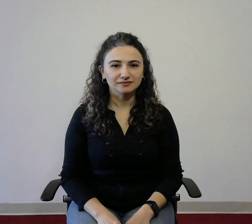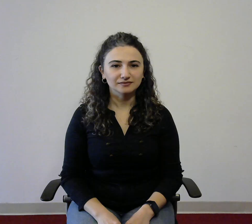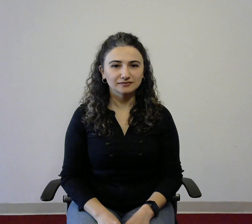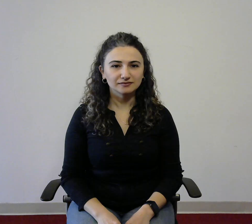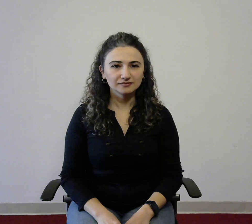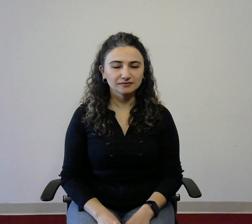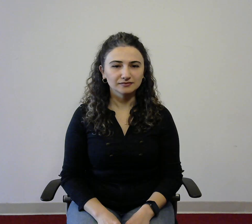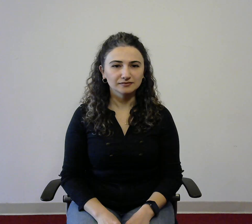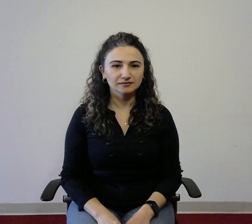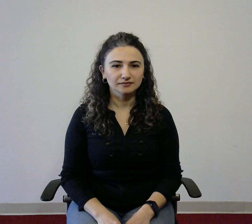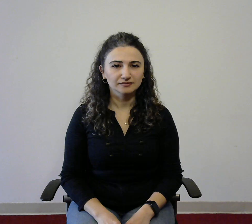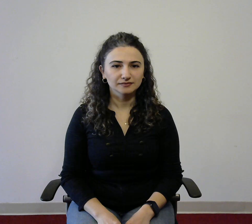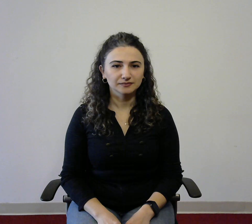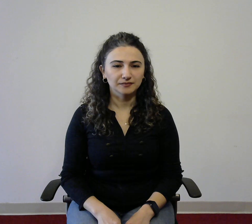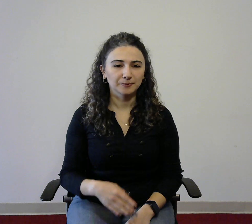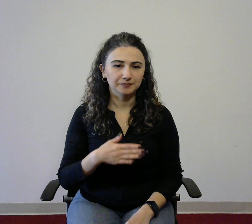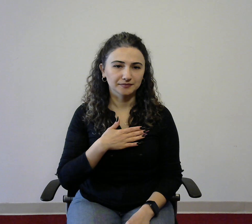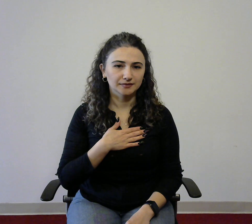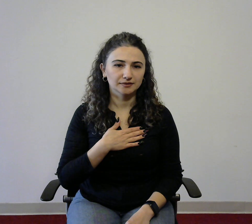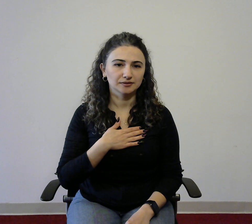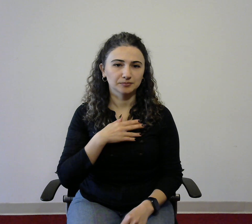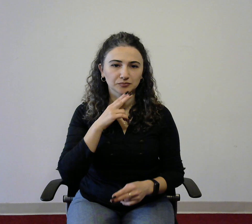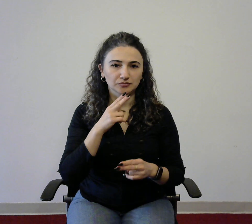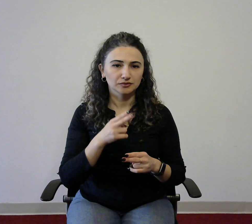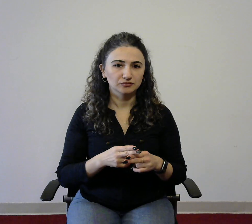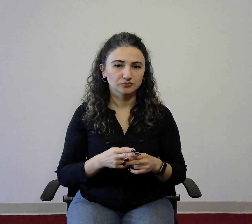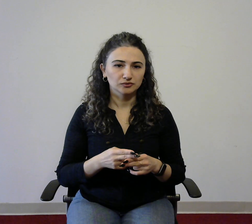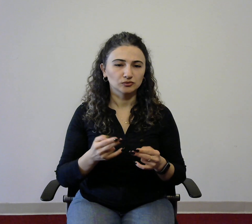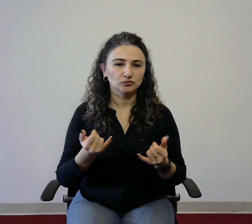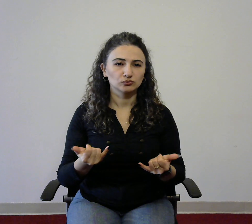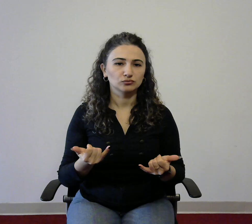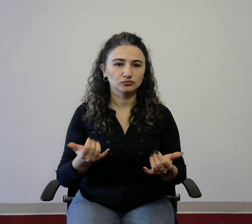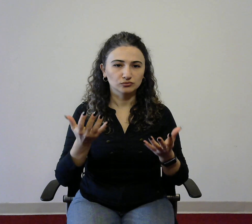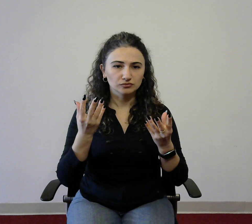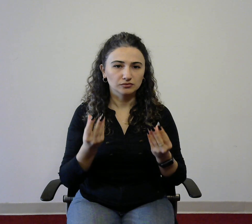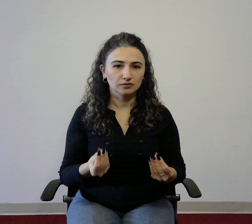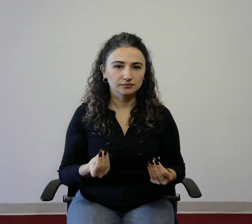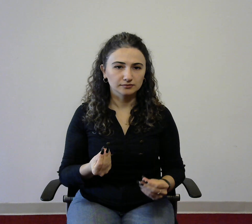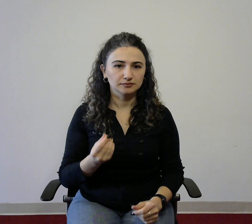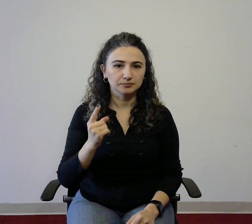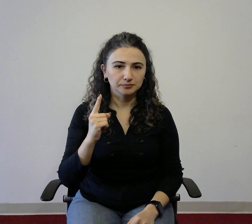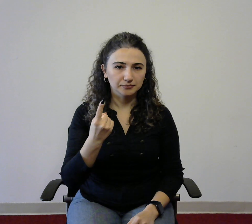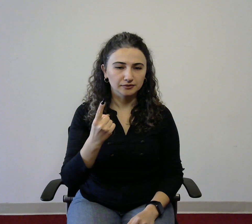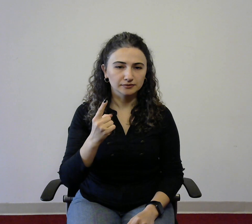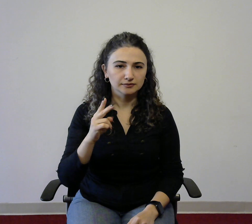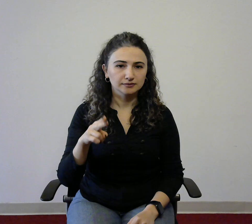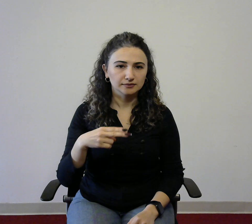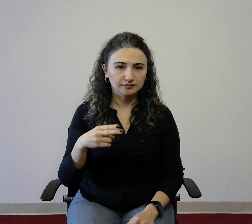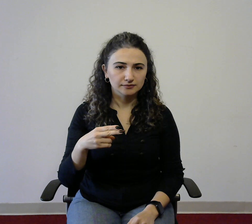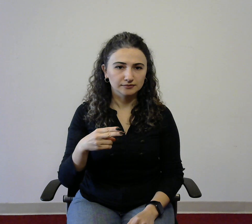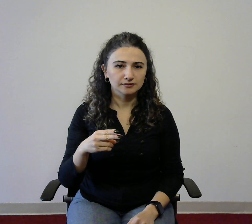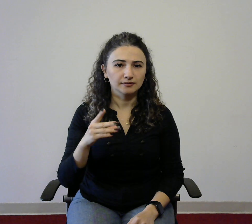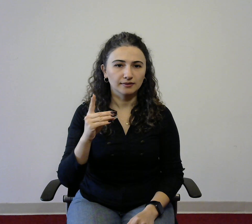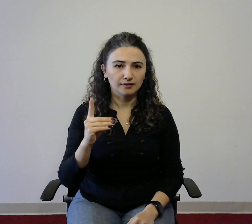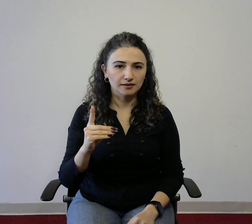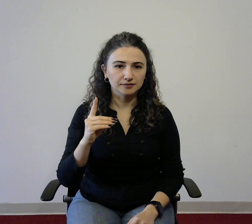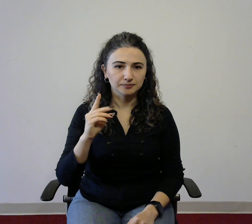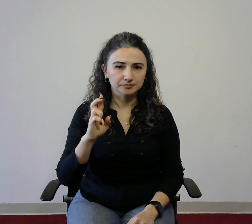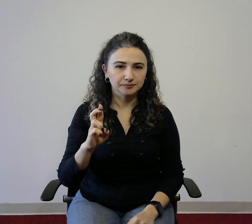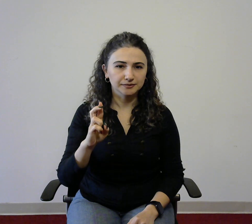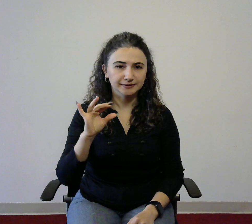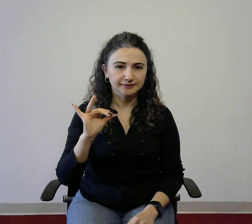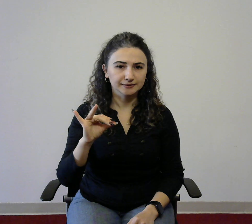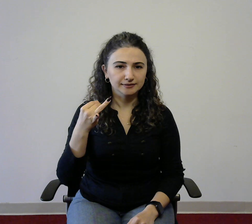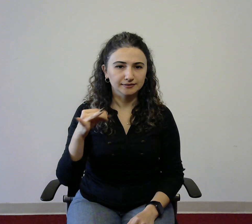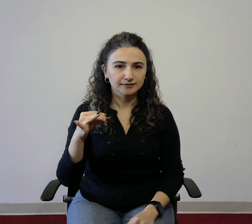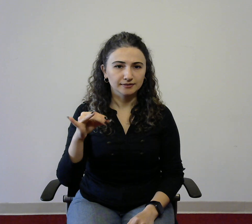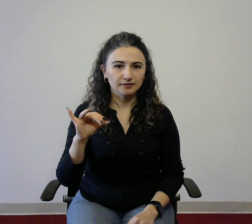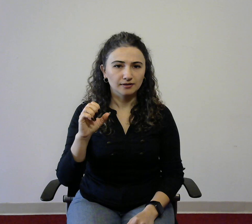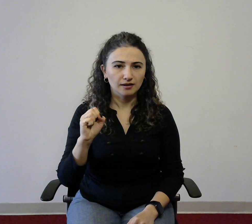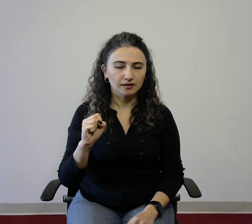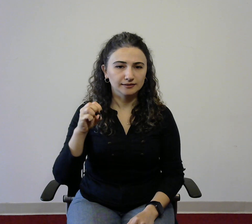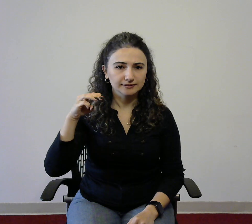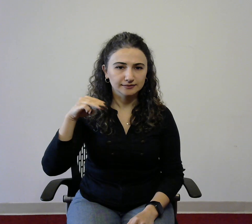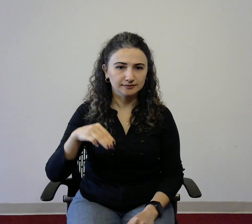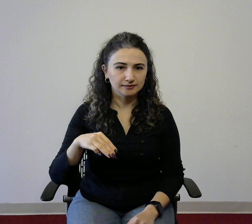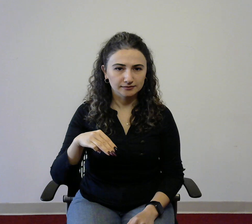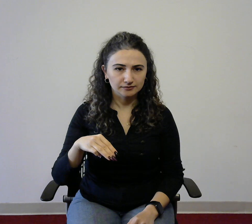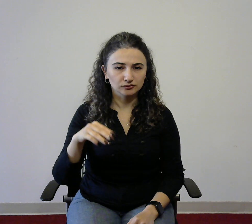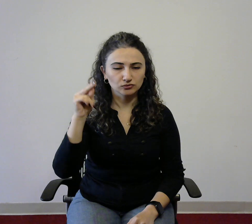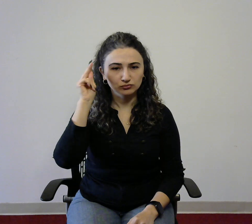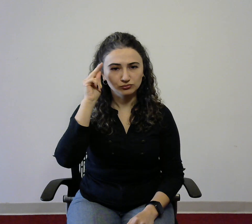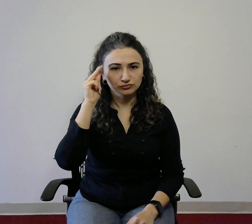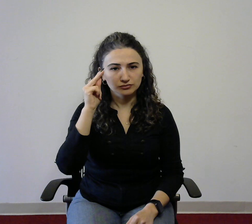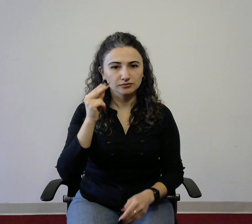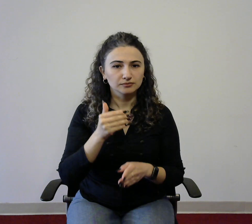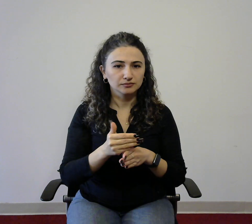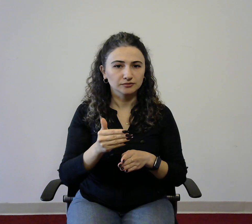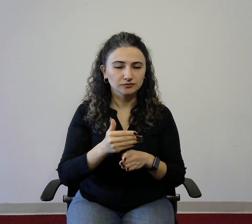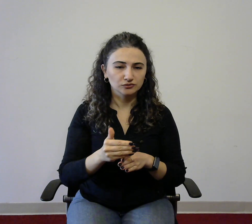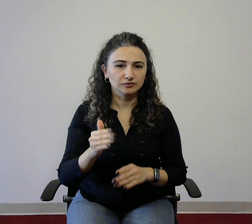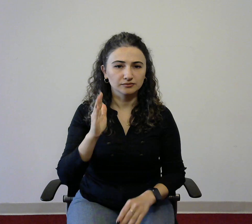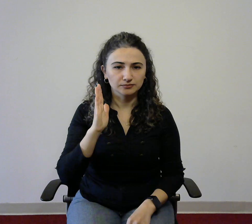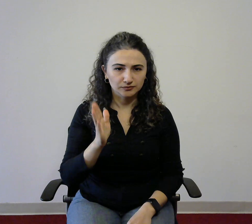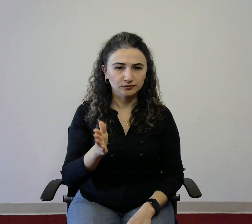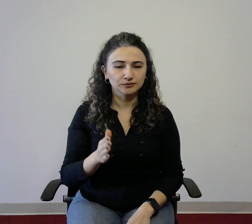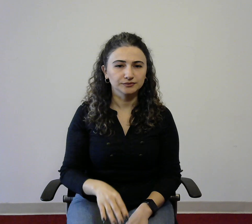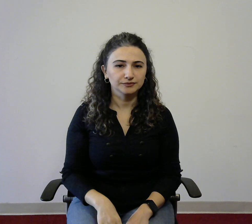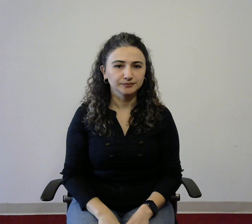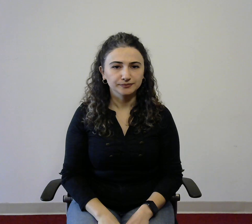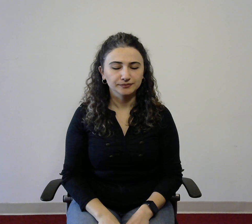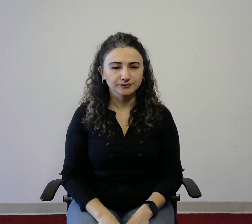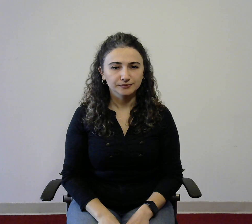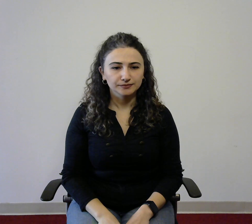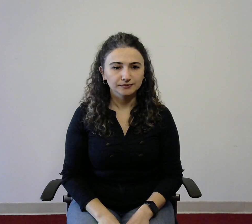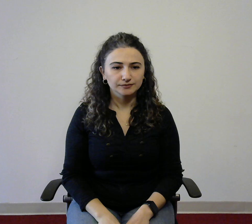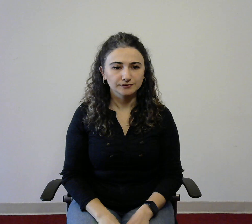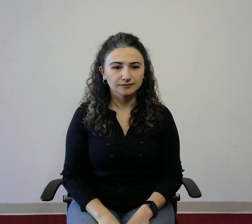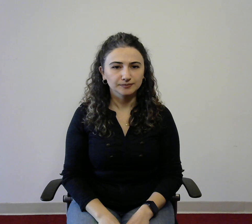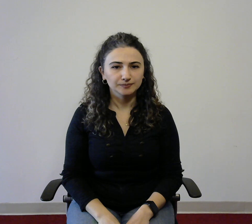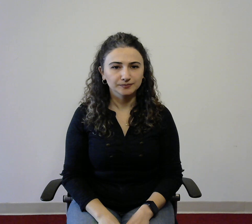Mənim bacım bu gün ədəbiyyat dərsinə gecikəcək